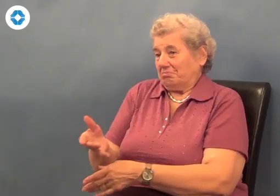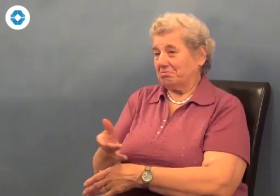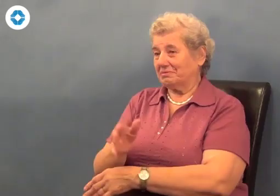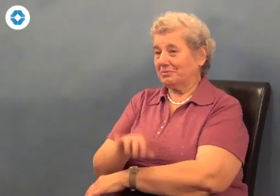Już nic.